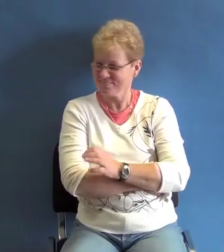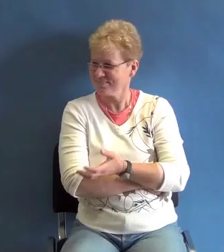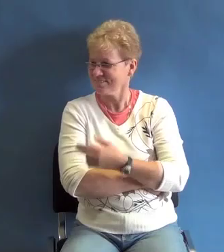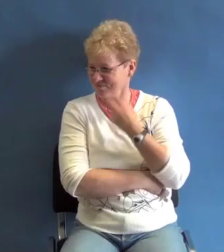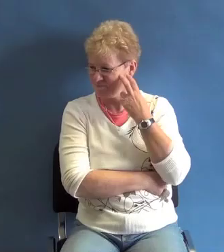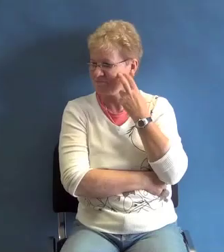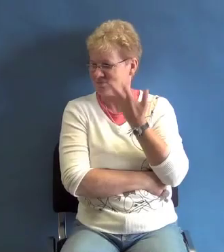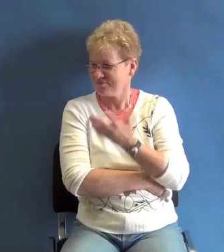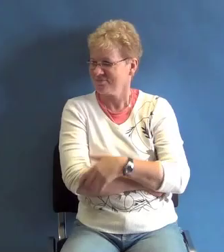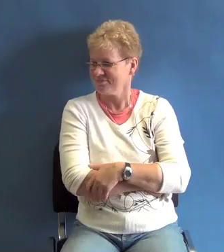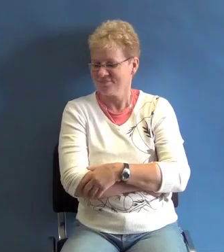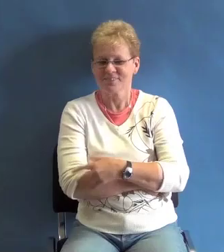Migasz dobrze, rozumiem.